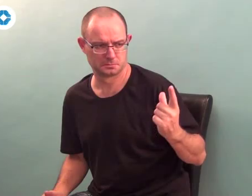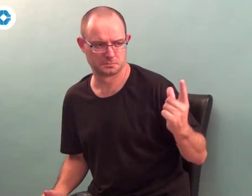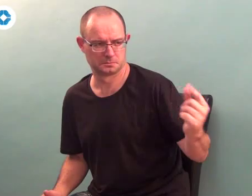Pan jest zdziwiony